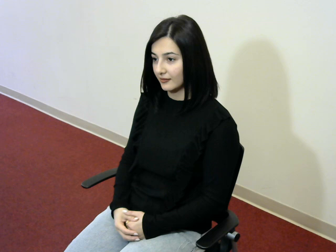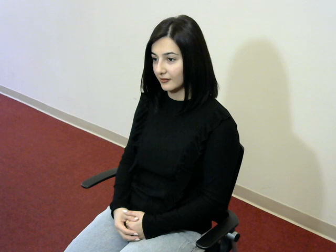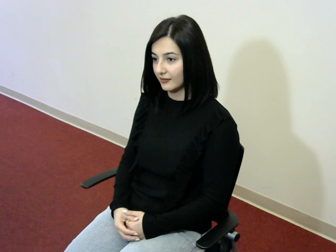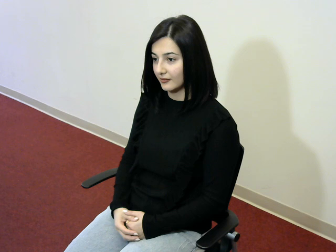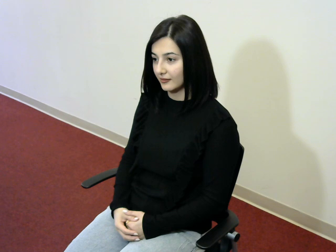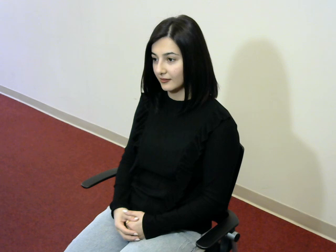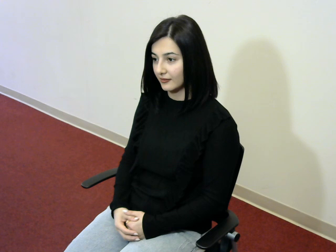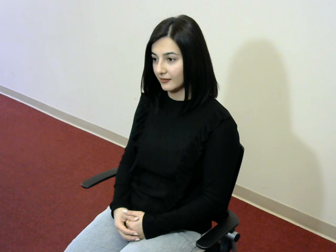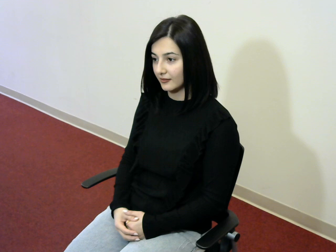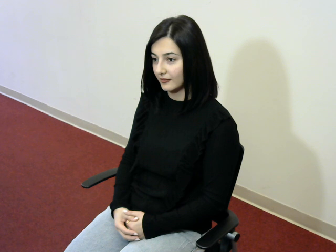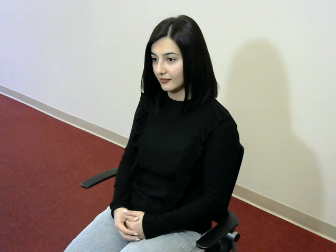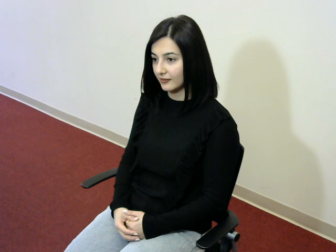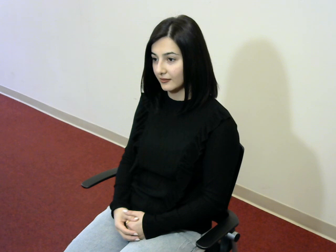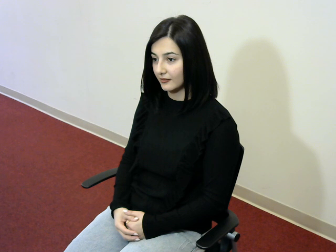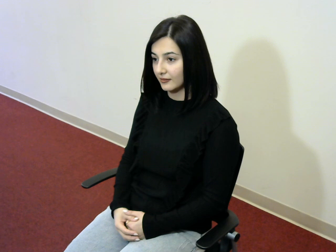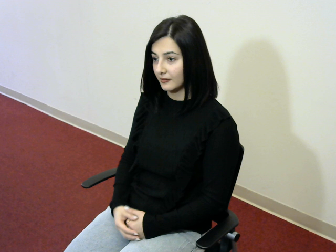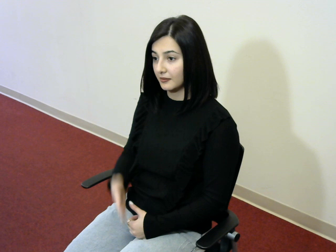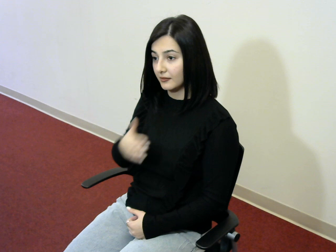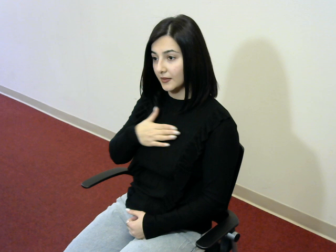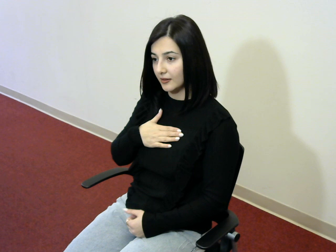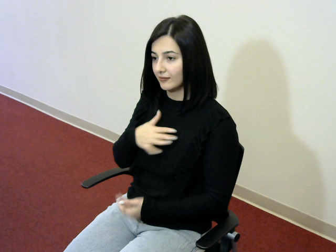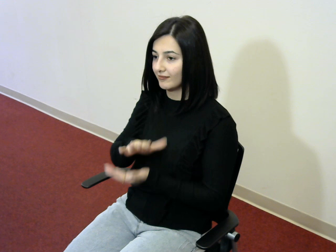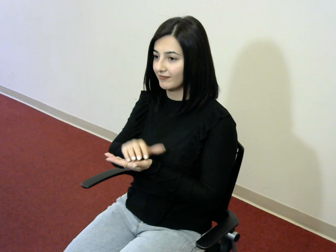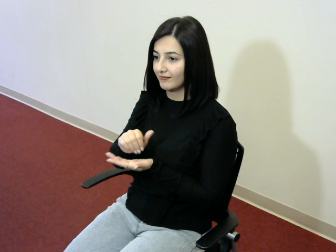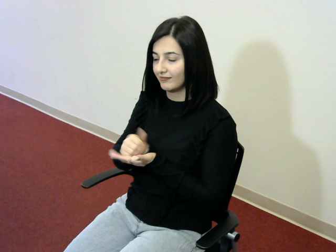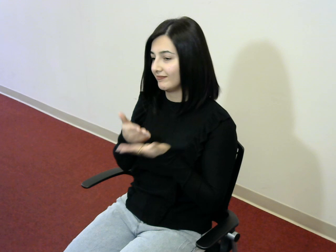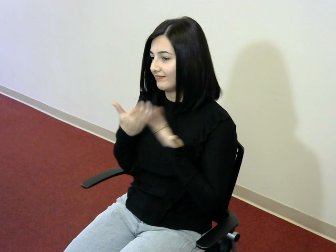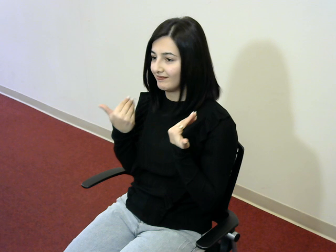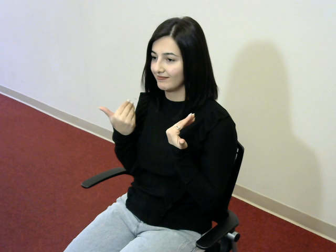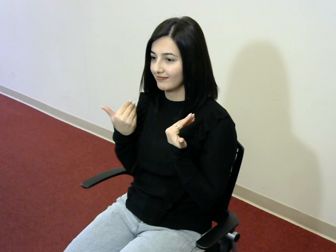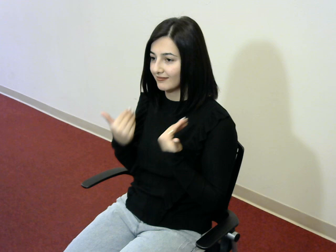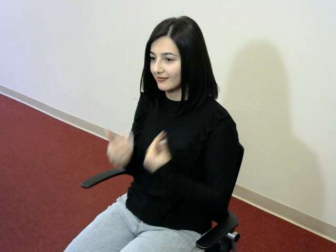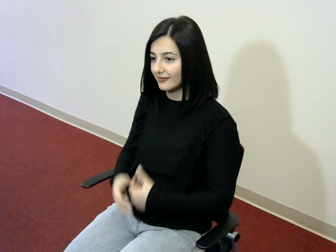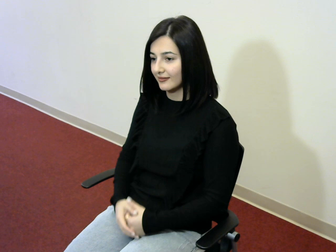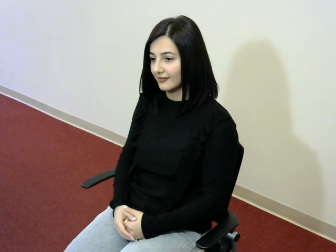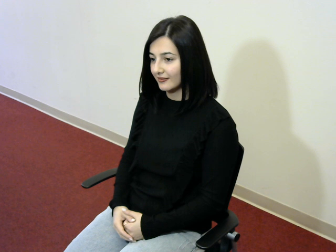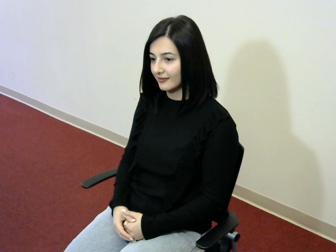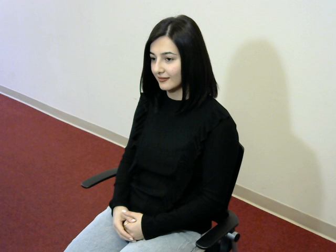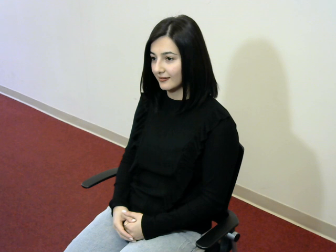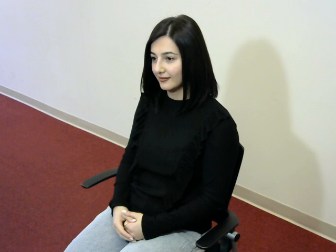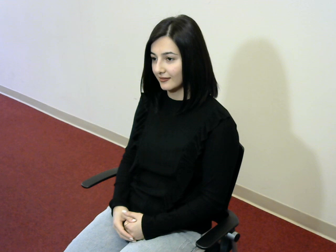Mənim ləqəbim yoxdur